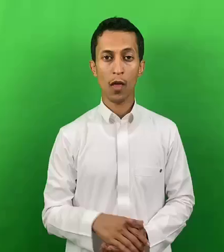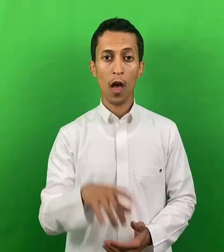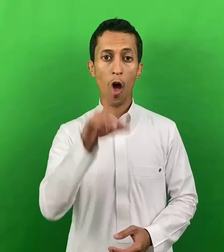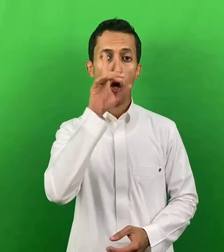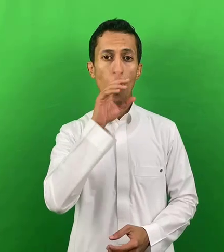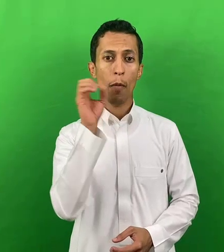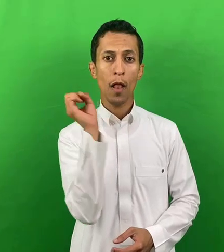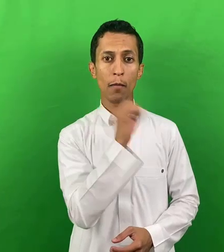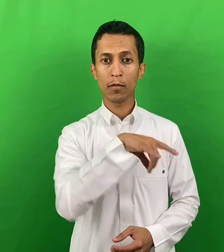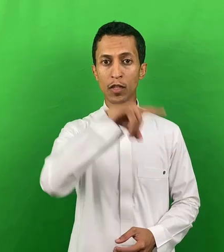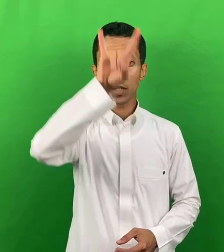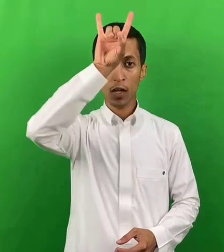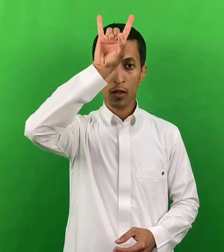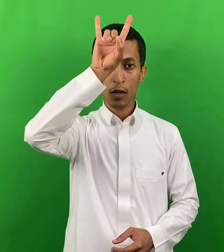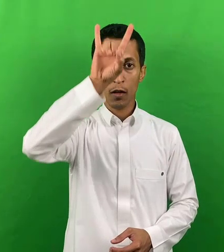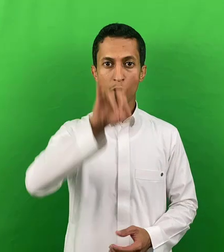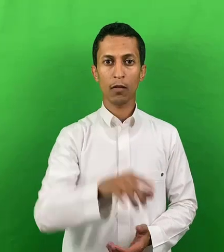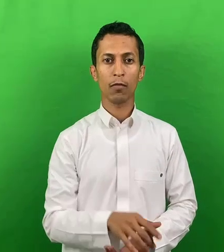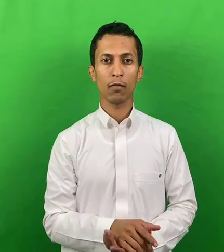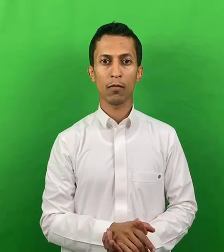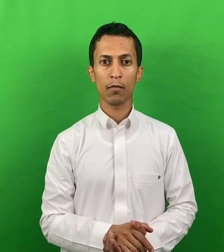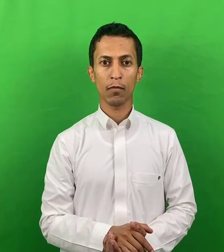أعوذ بالله من الشيطان الرجيم